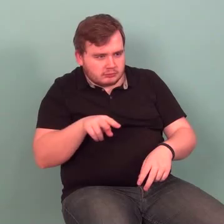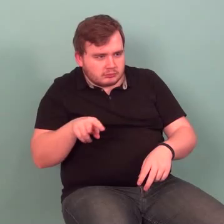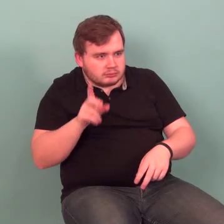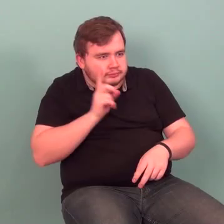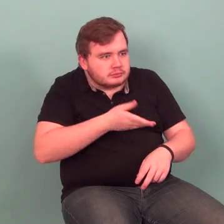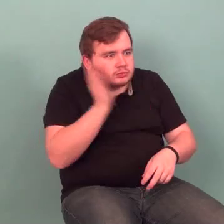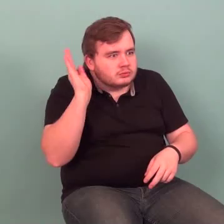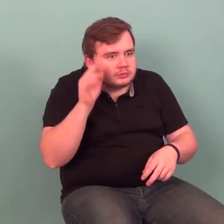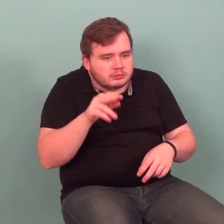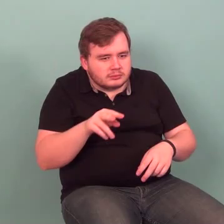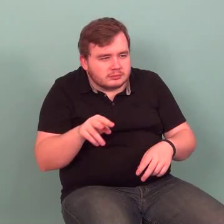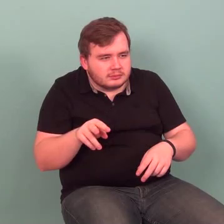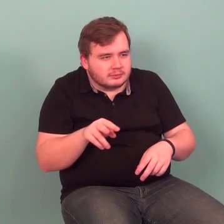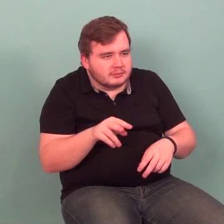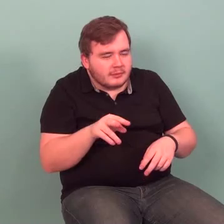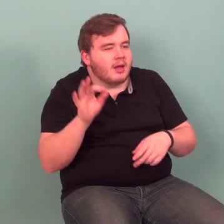Rzeczywiście nie ma jednego, przygląda się.